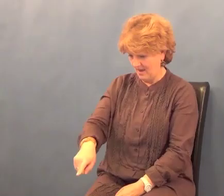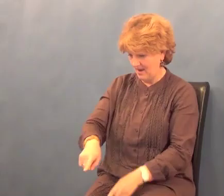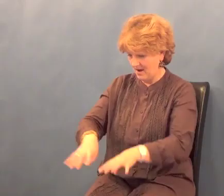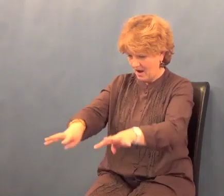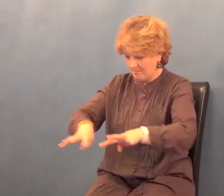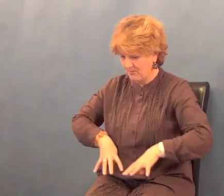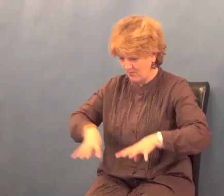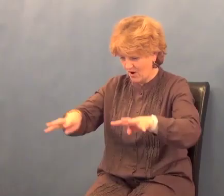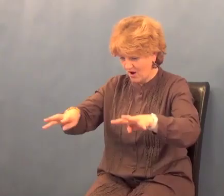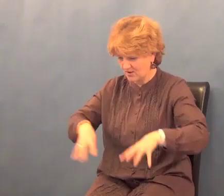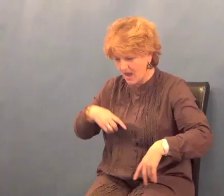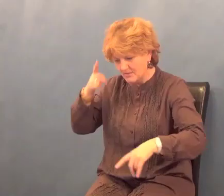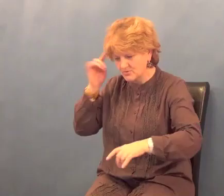To płot...